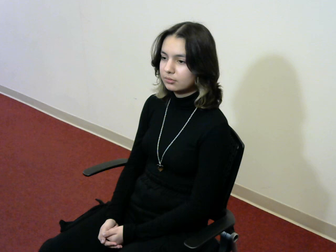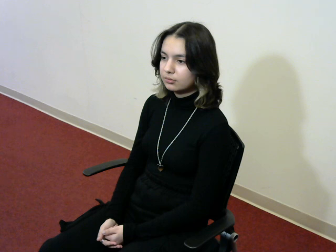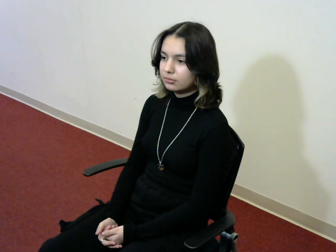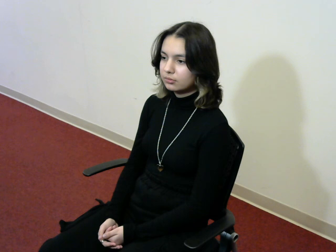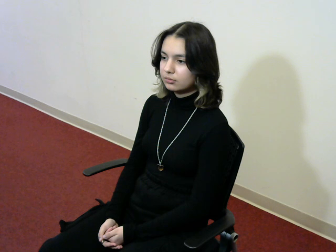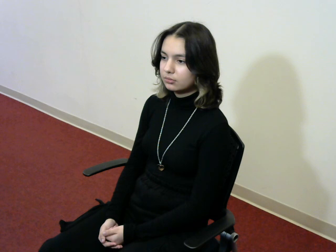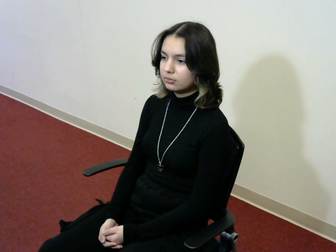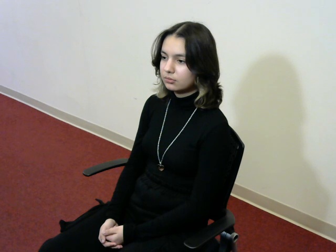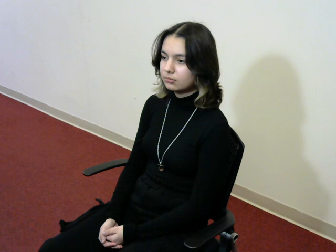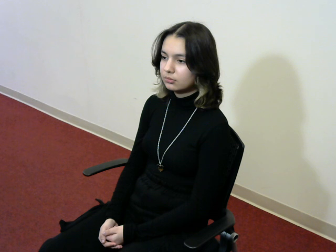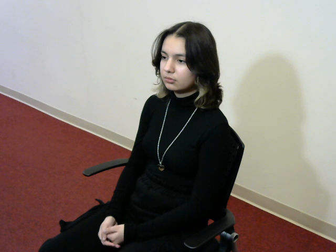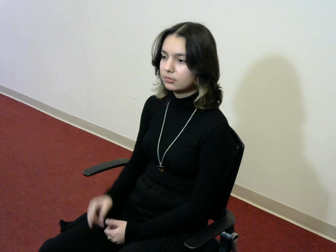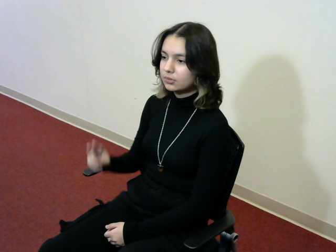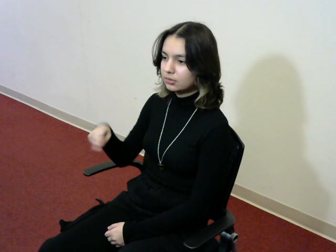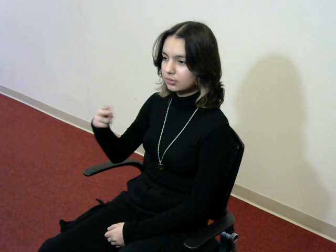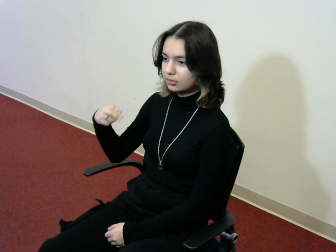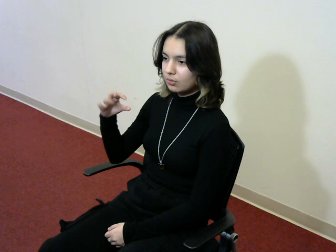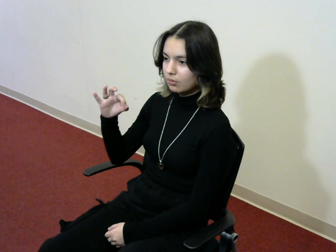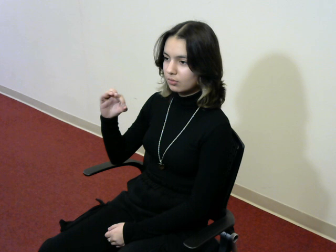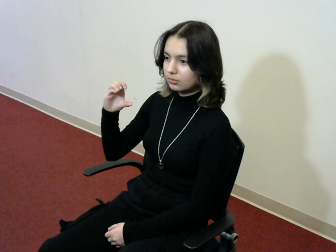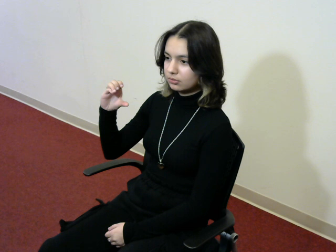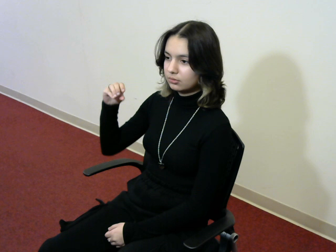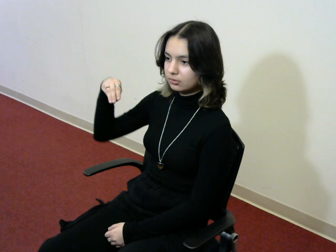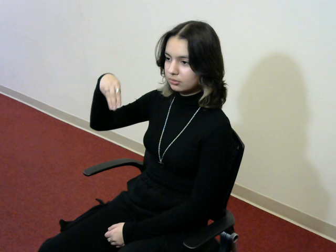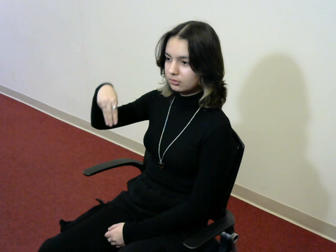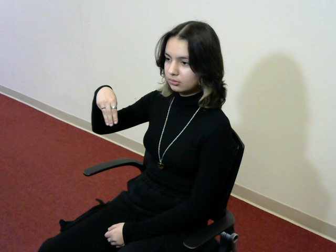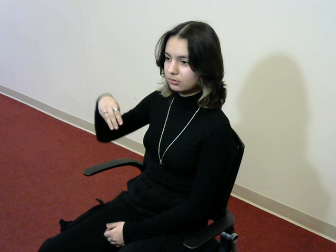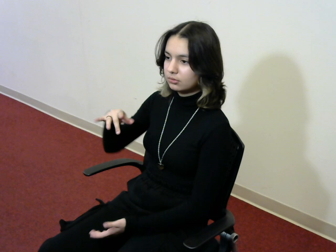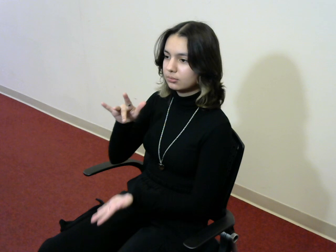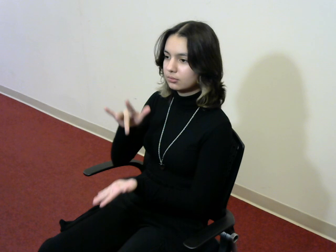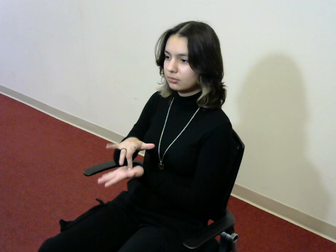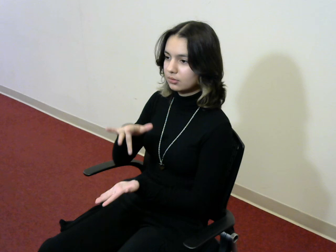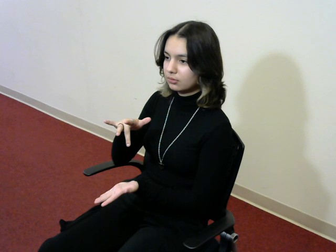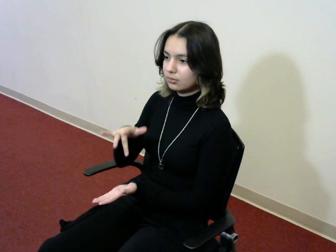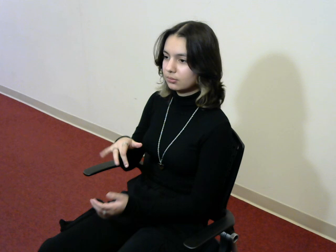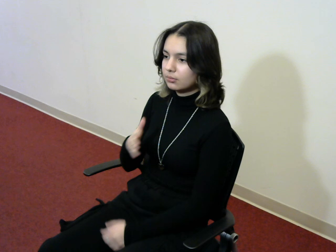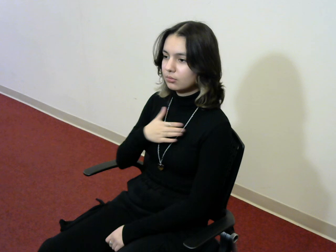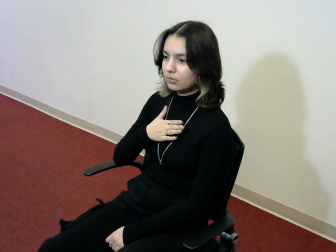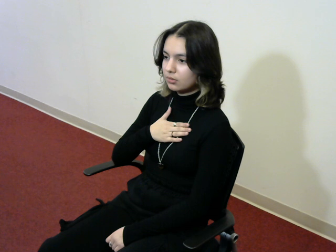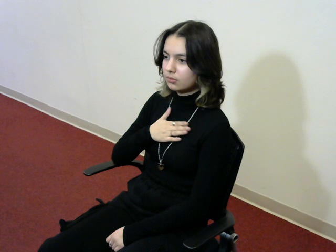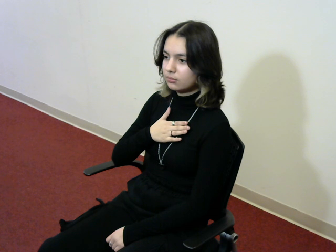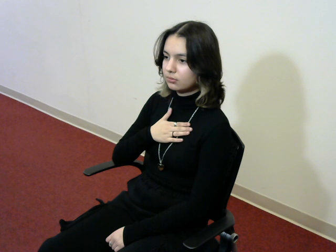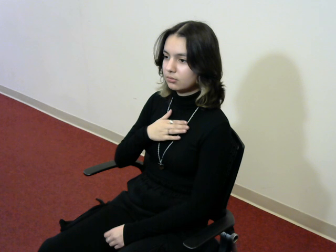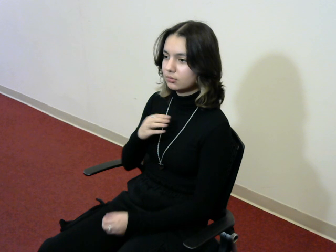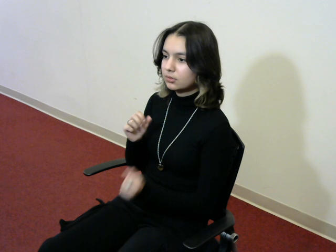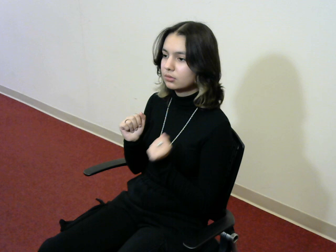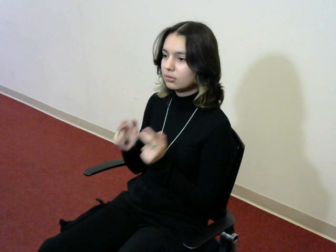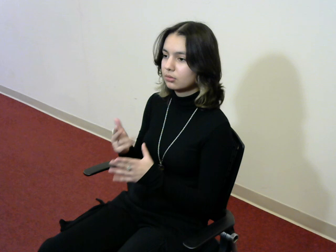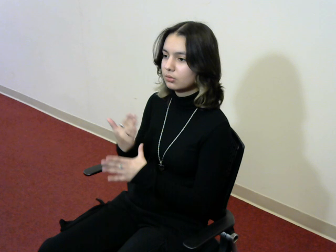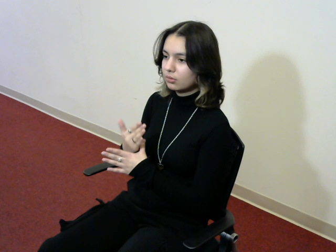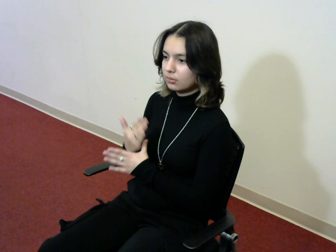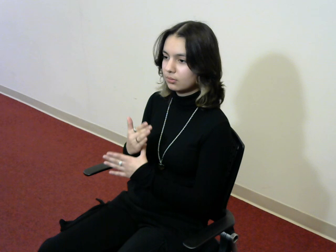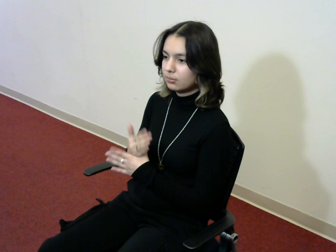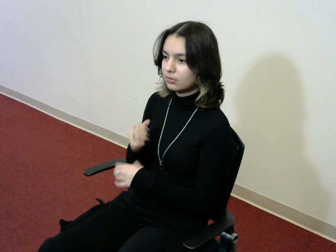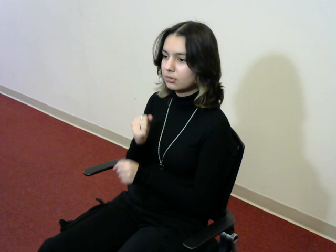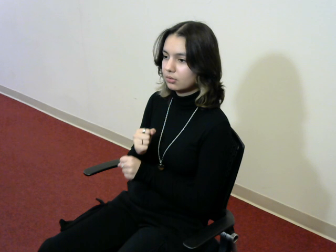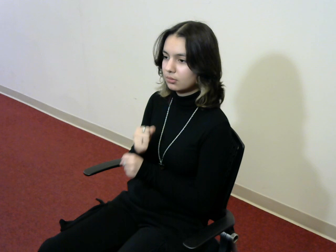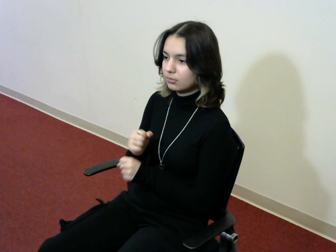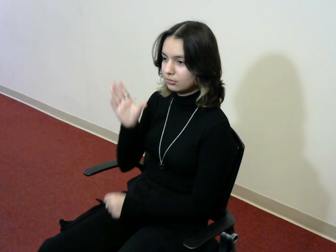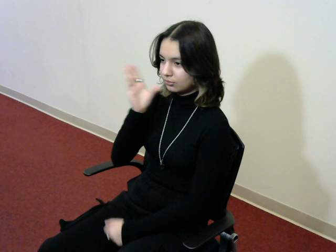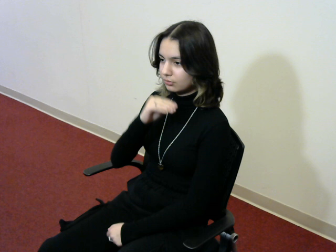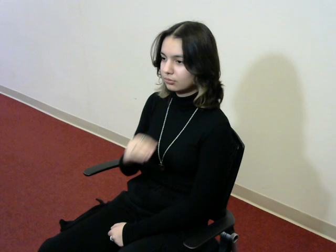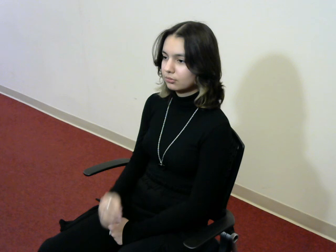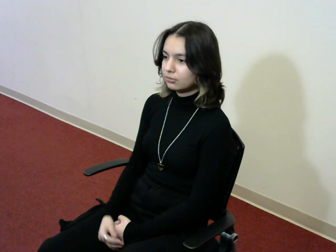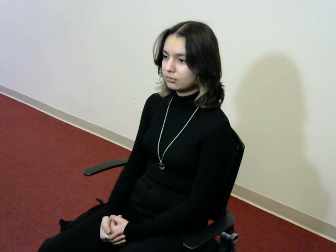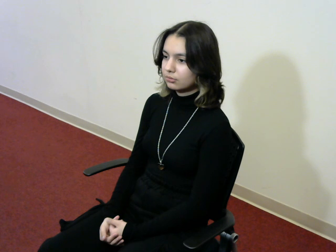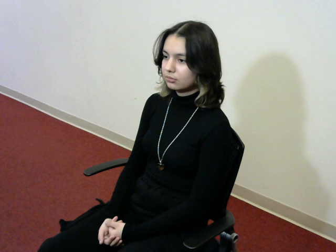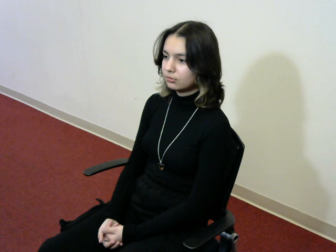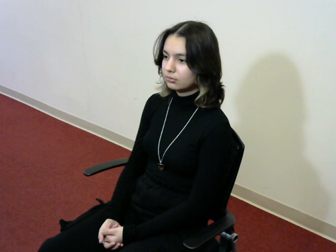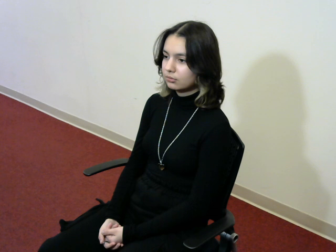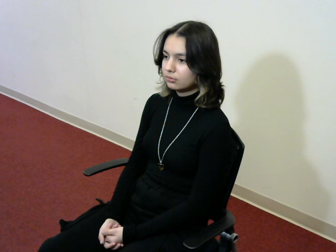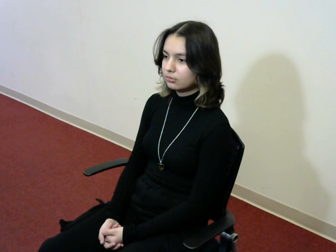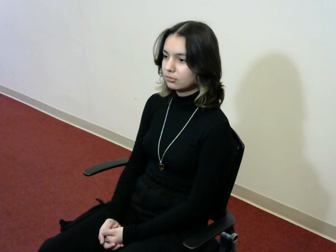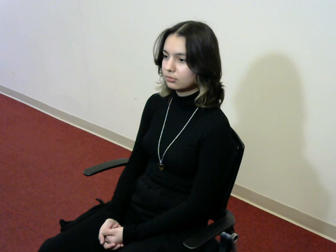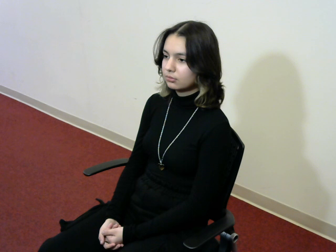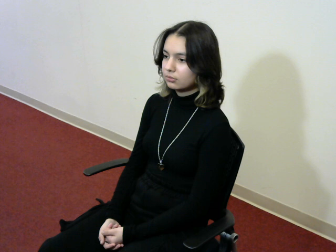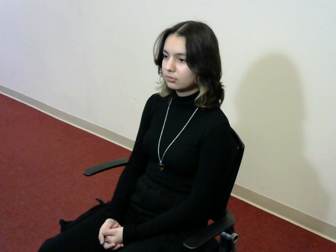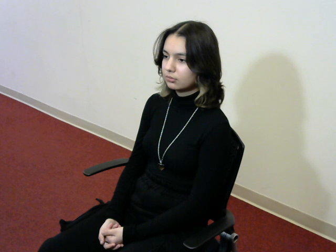DOST Mərkəzləri mənə necə kömək edə bilər?